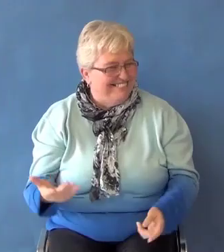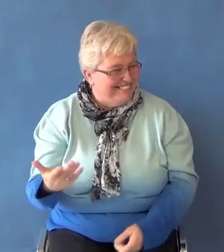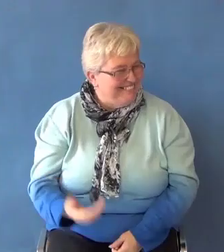Nie pasuje.